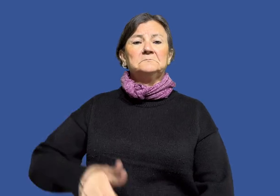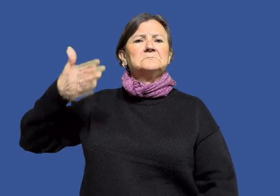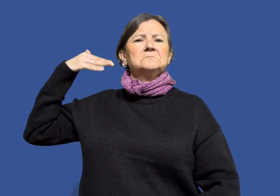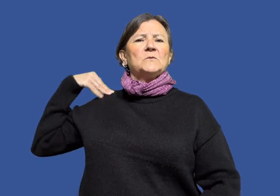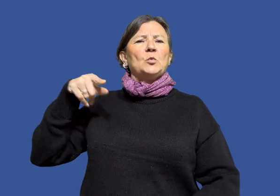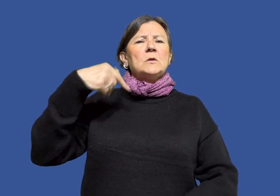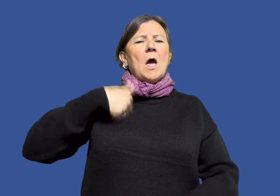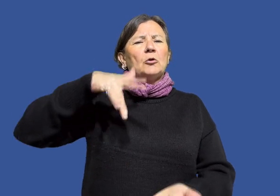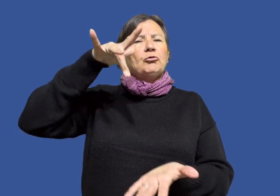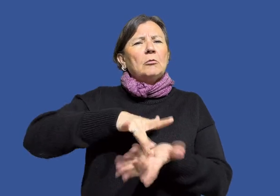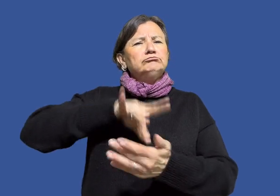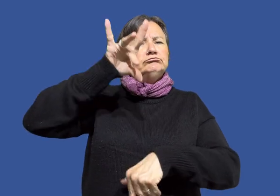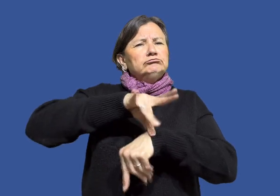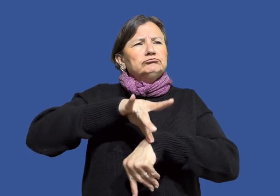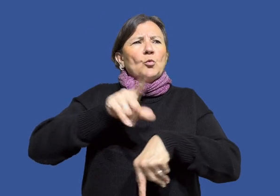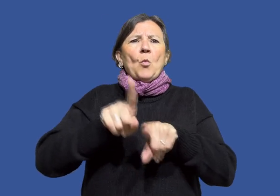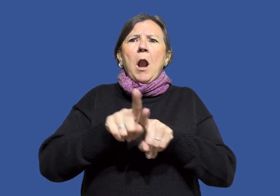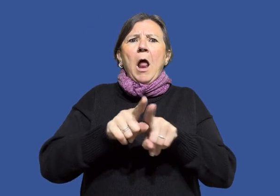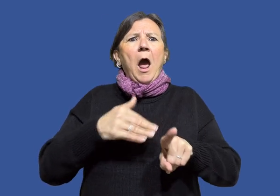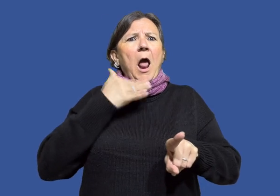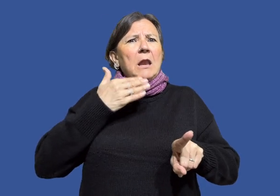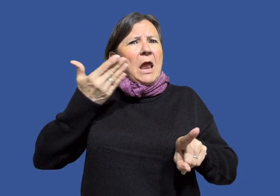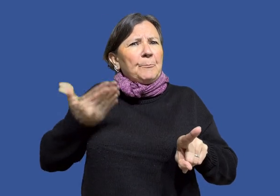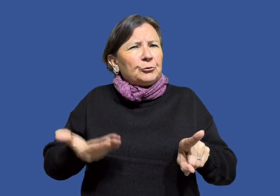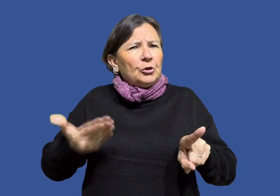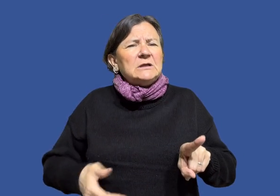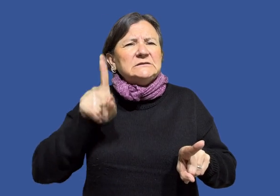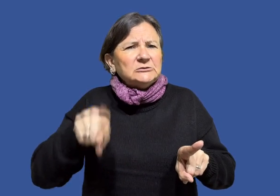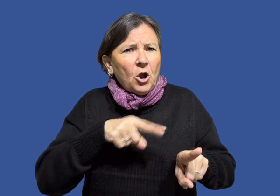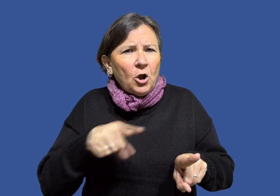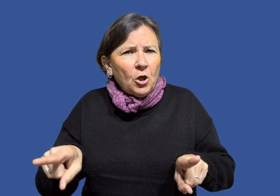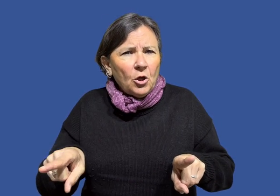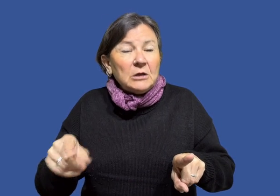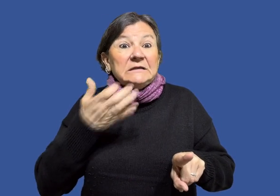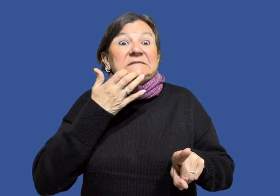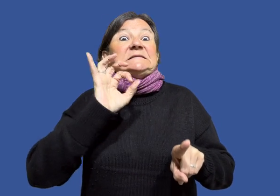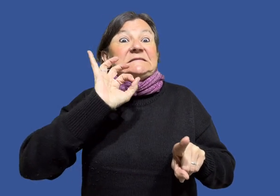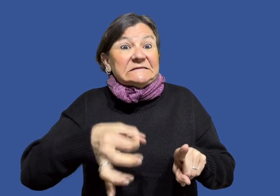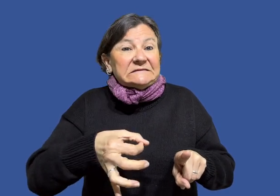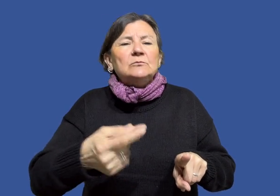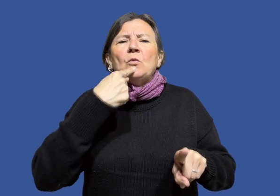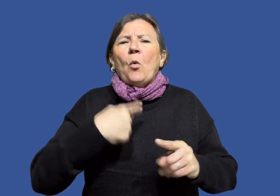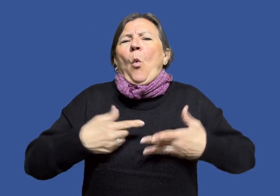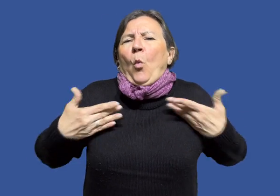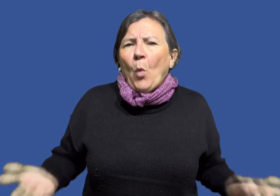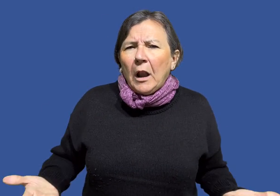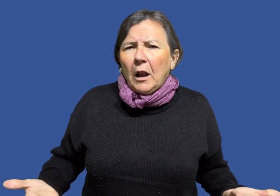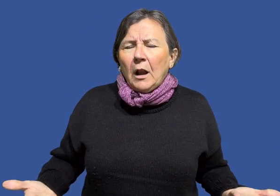Tens antecedents mèdics impotants? Si és que sí, quina malaltia has patit?